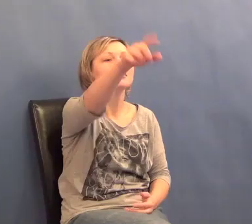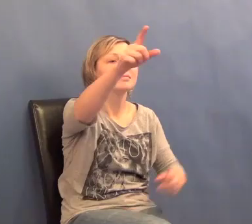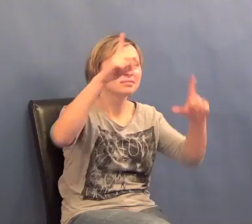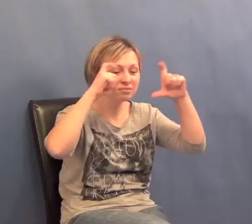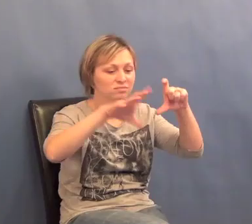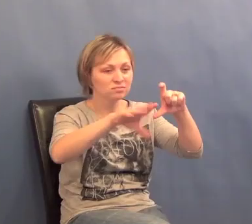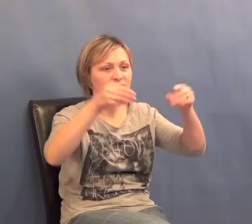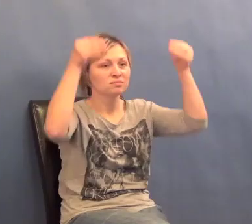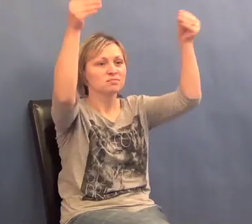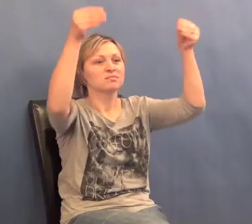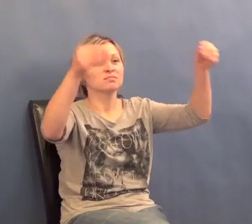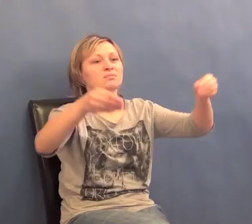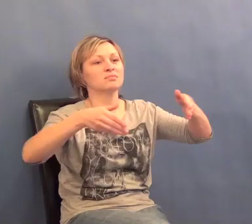Zrobić zdjęcie i powiesić.